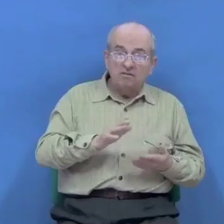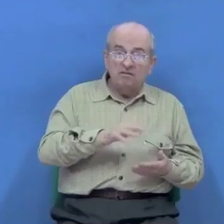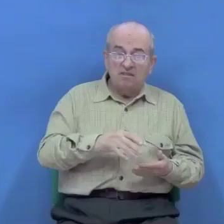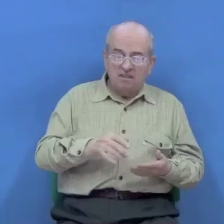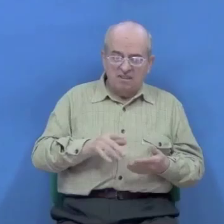Czysty.